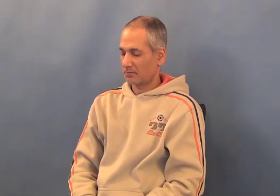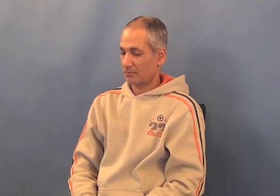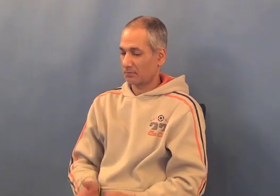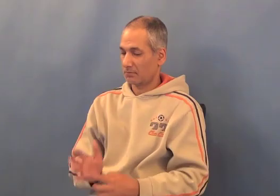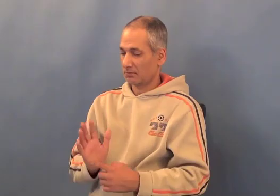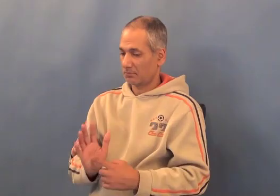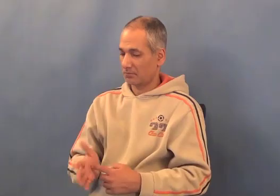Wentylator.